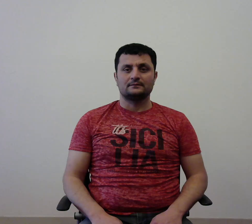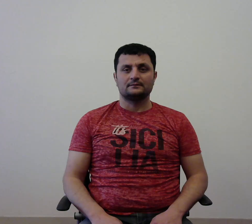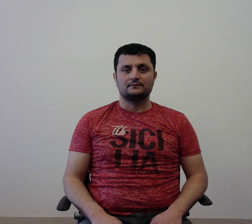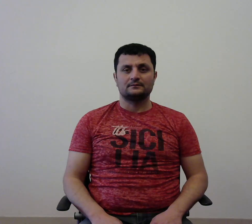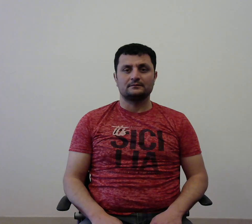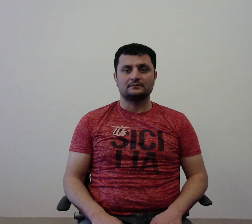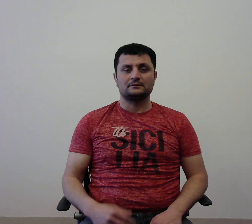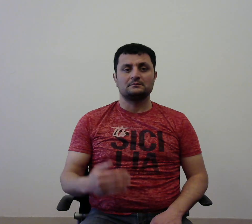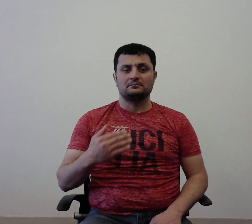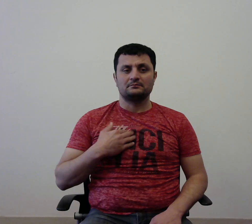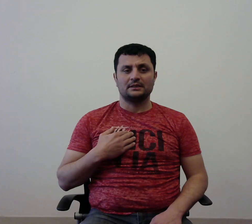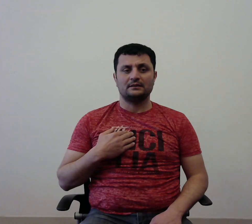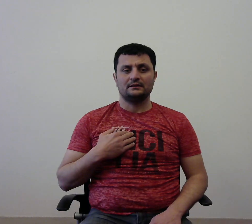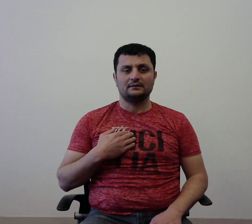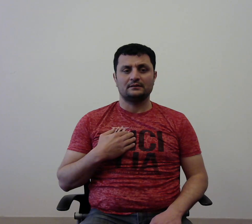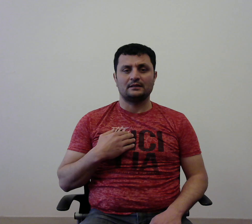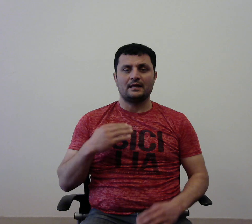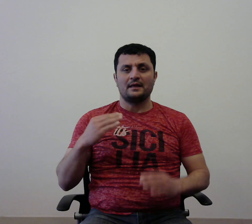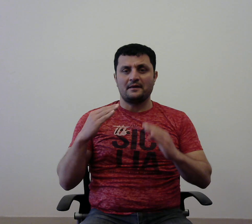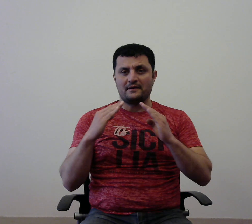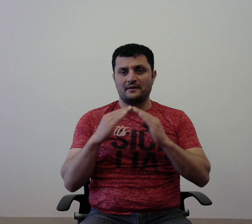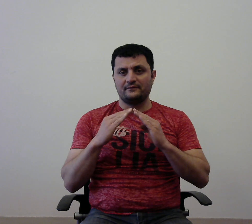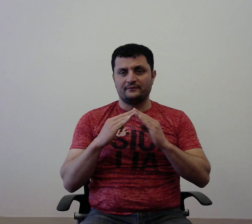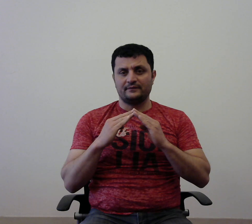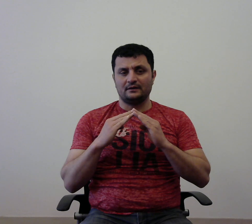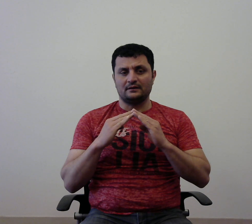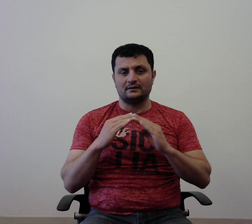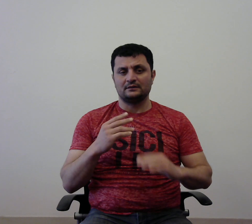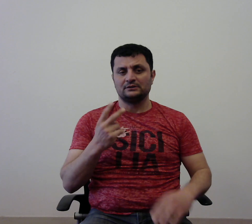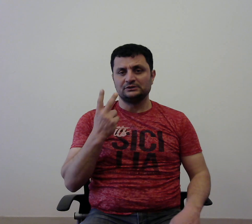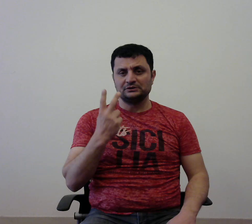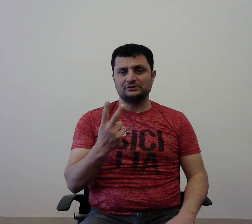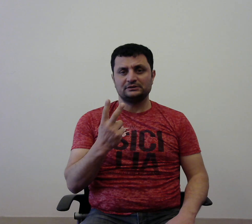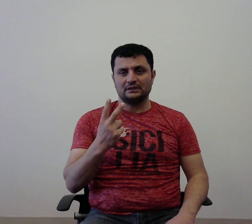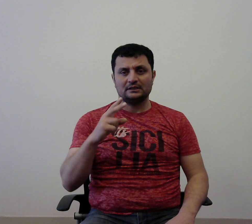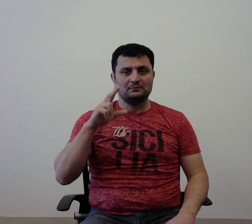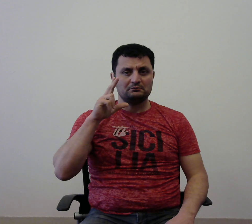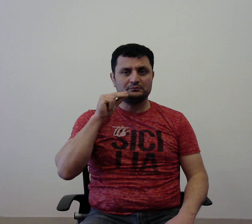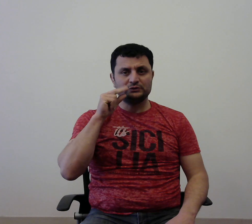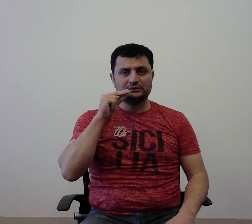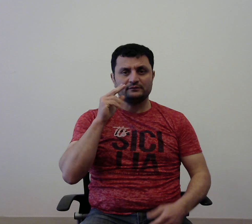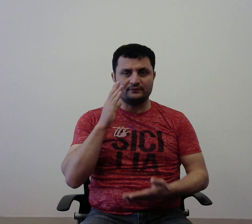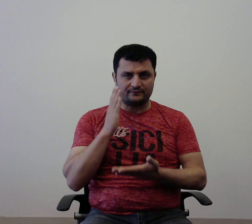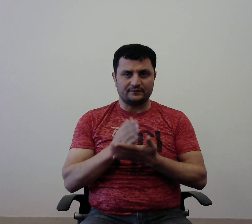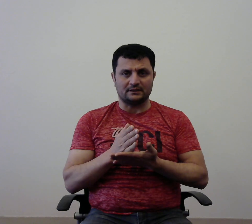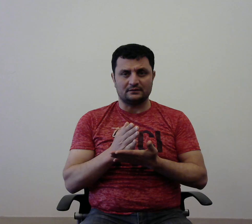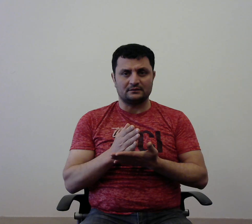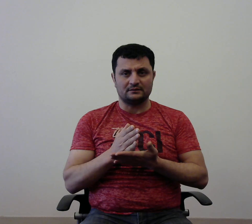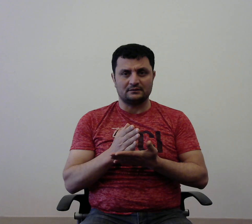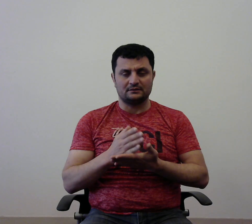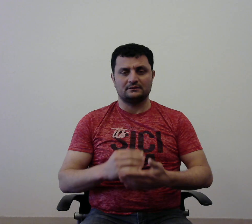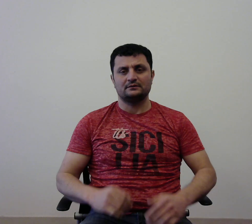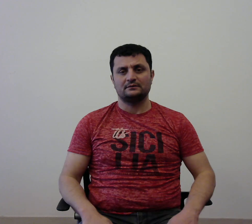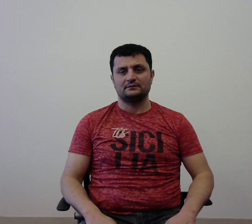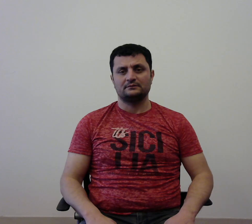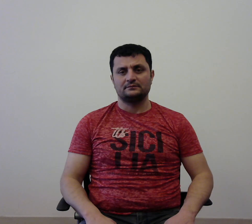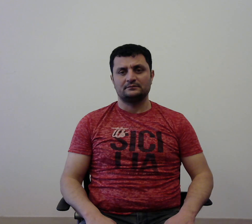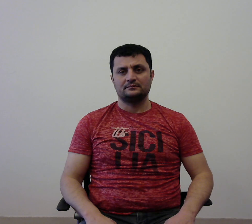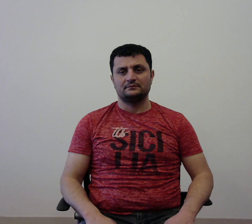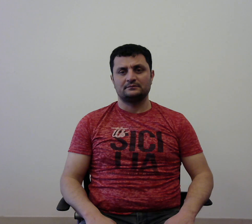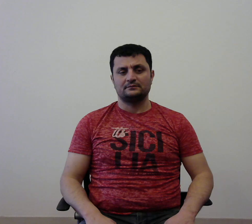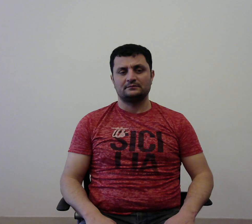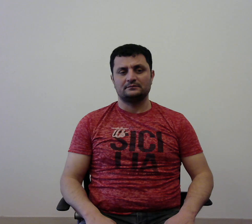Mənim evdə 2 pişiyim var